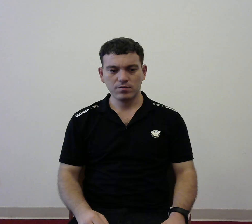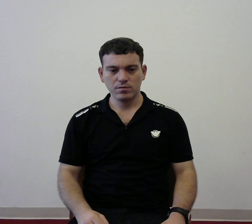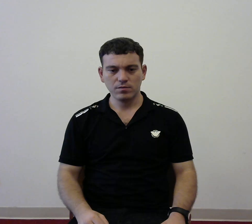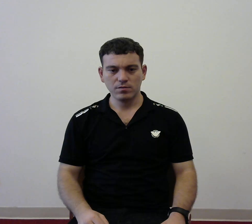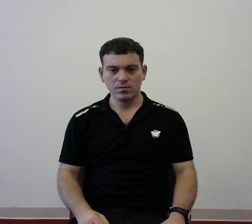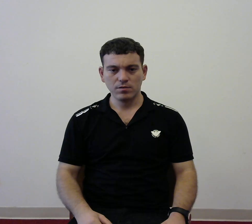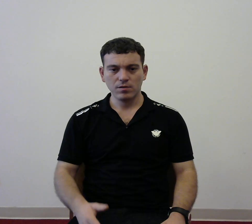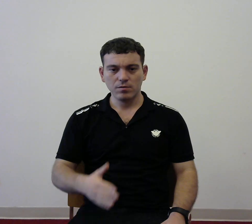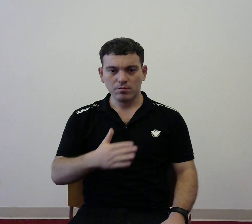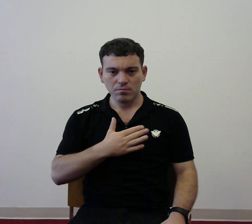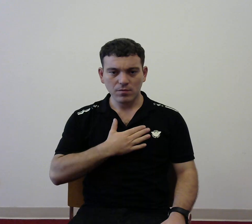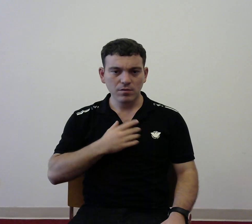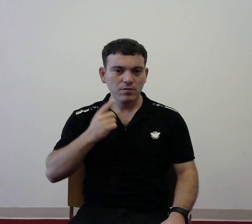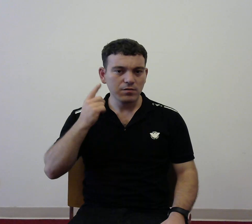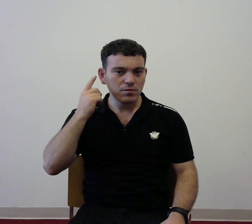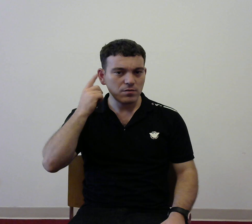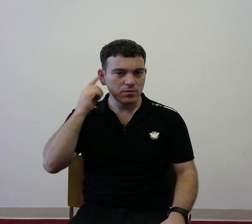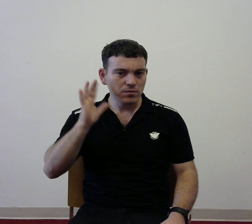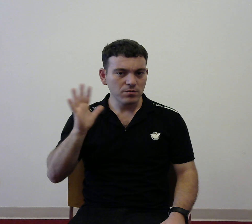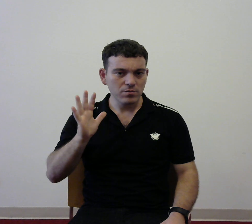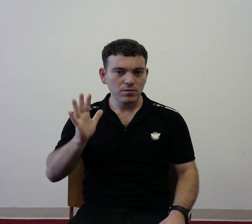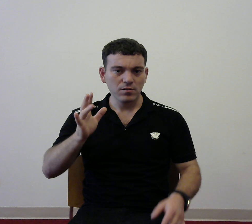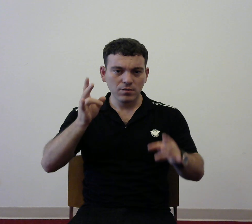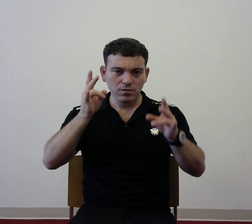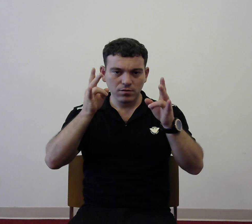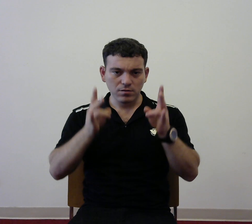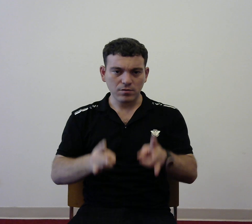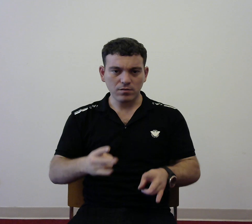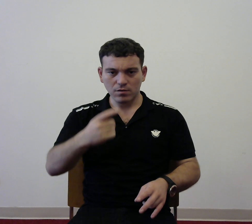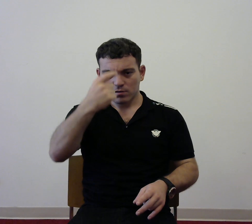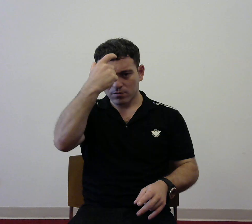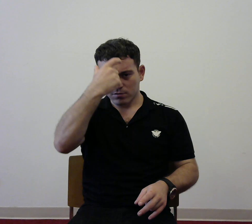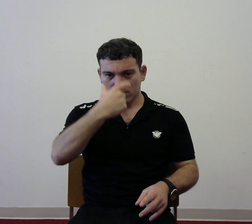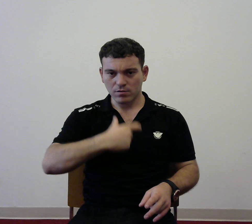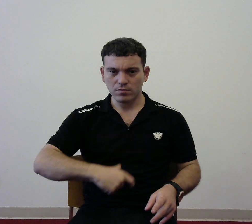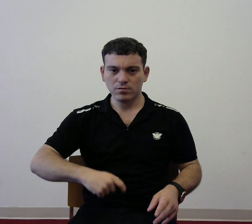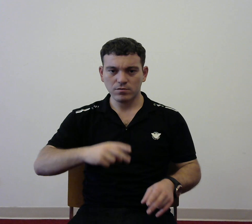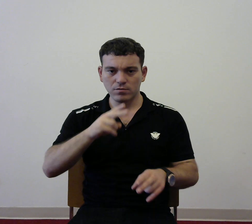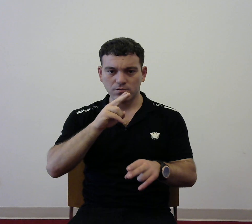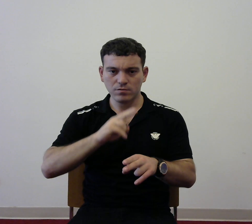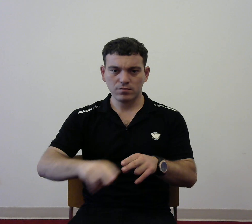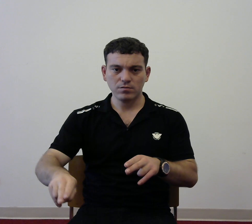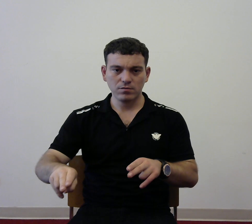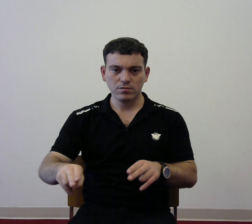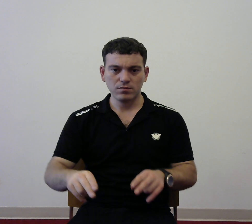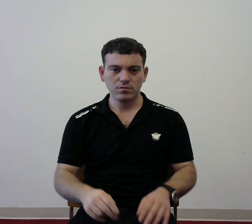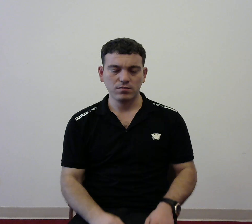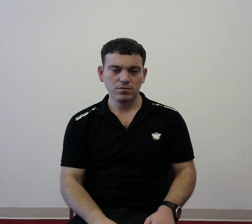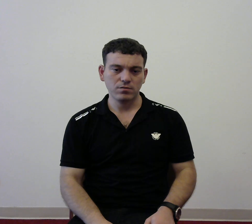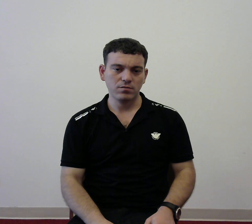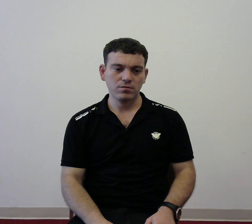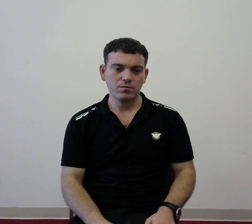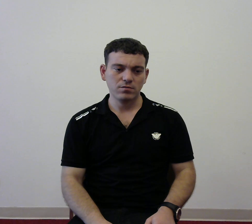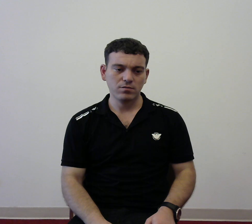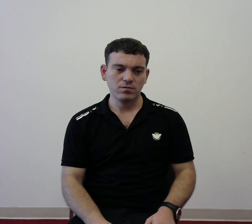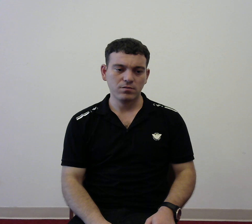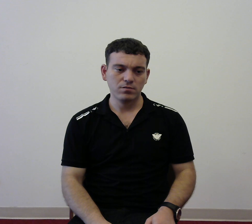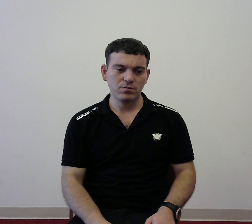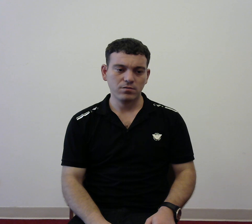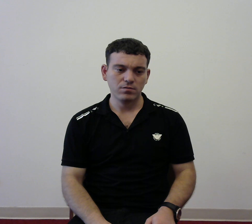Mən eşitməni qəza nəticəsində itirmişəm